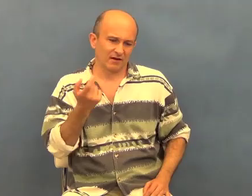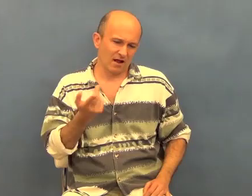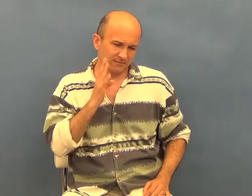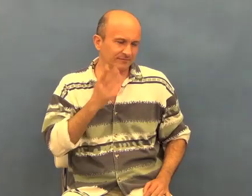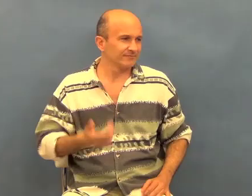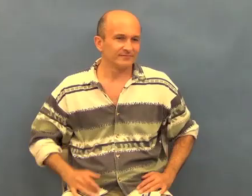Chyba tak.